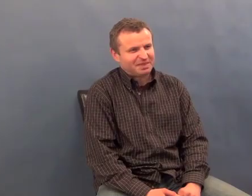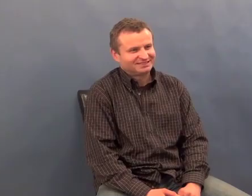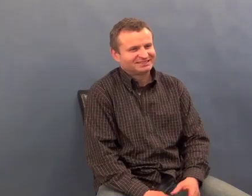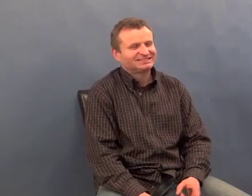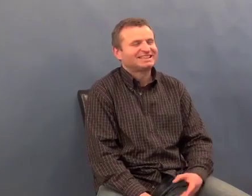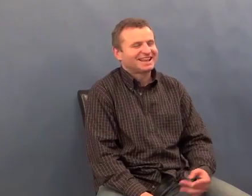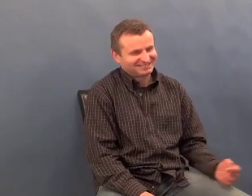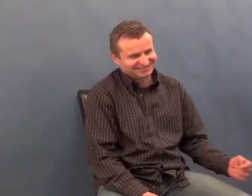Trafiła ją!